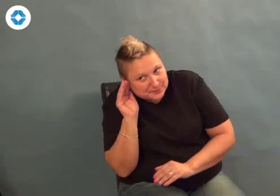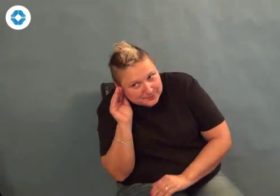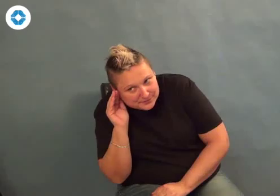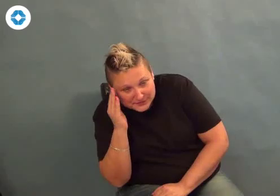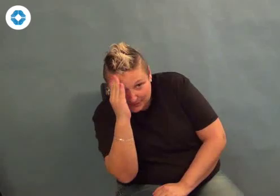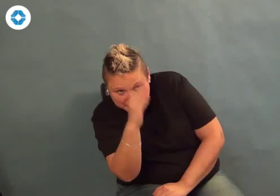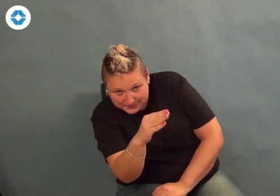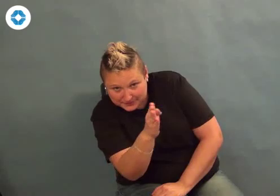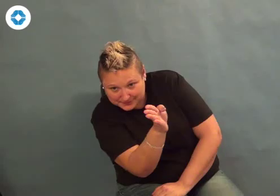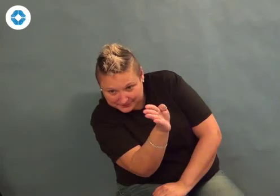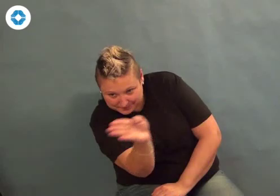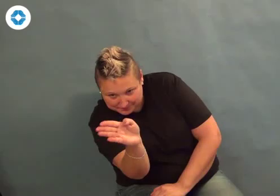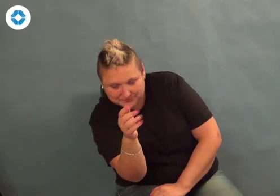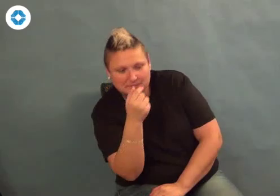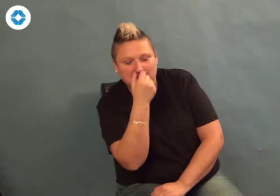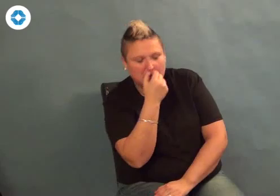Charlie pokazuje mu kierunki.